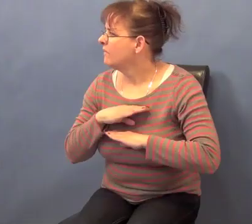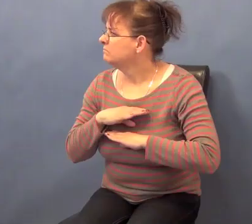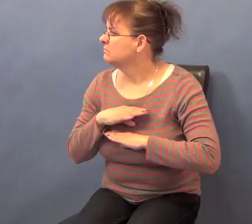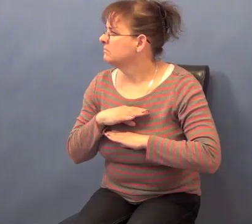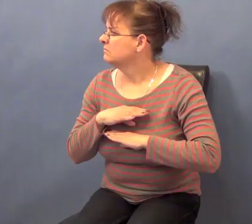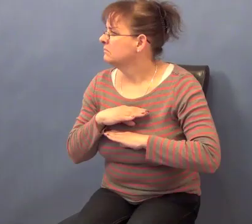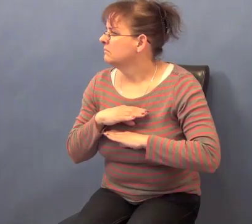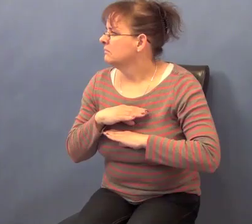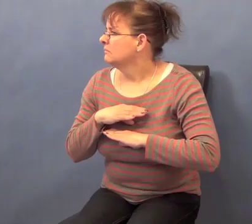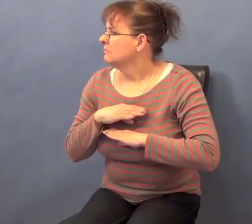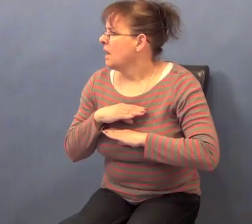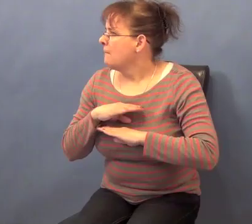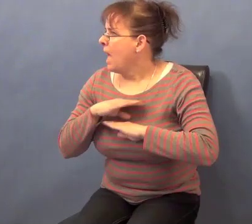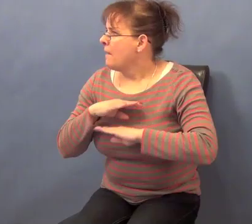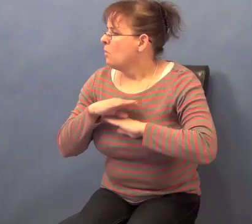Ja- "ławka".